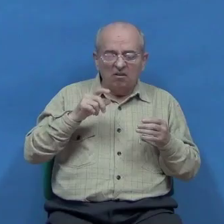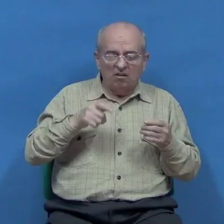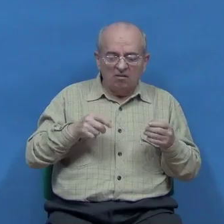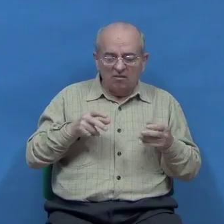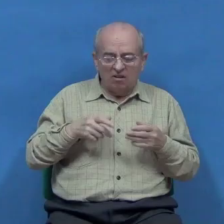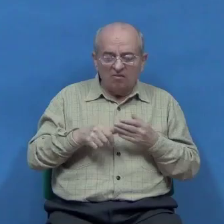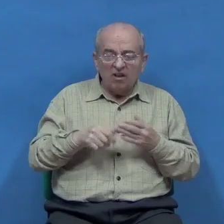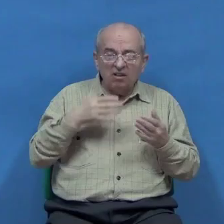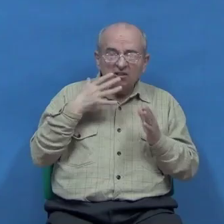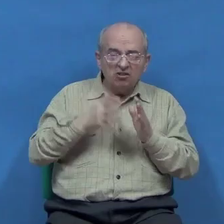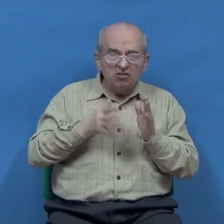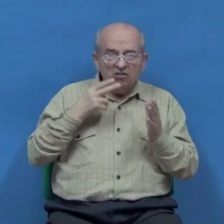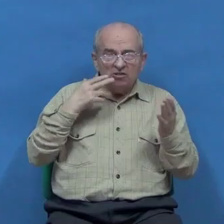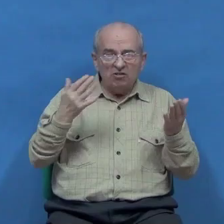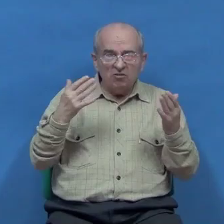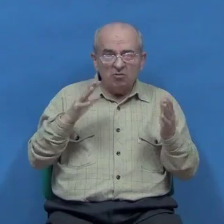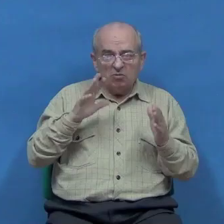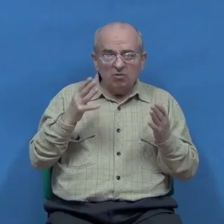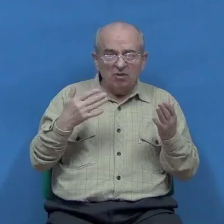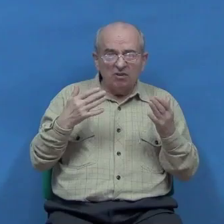Wycieczka głuchych, migali, gadali między sobą.